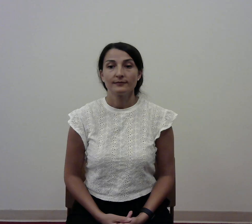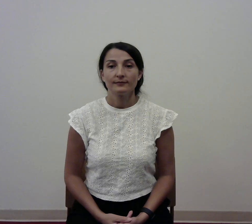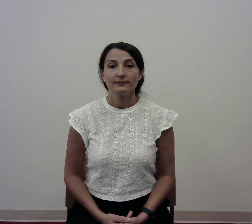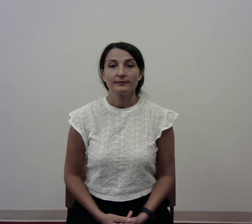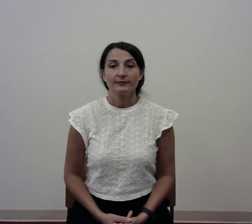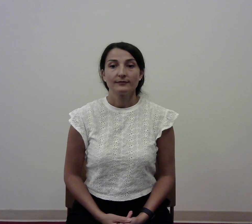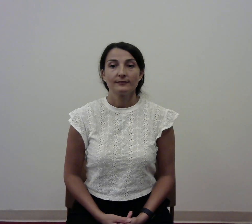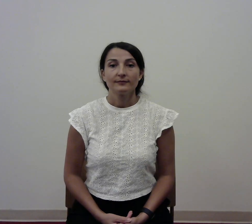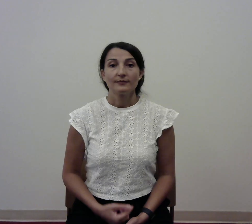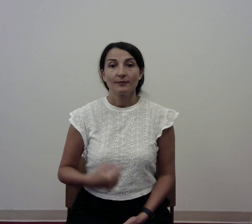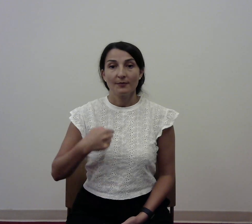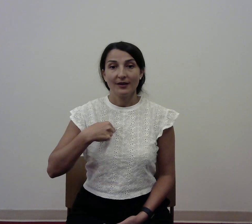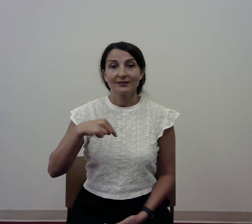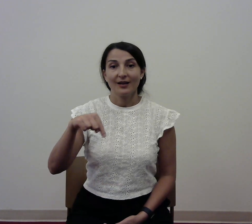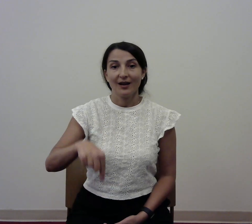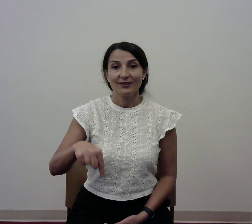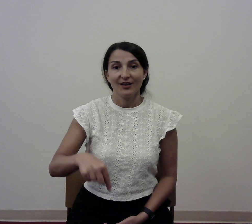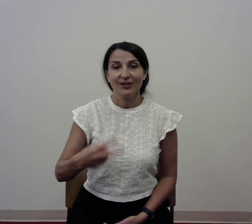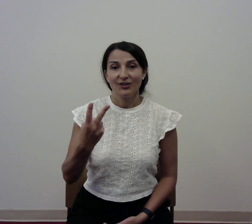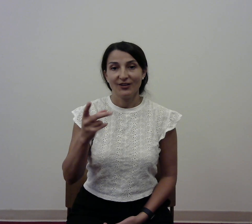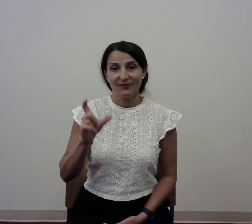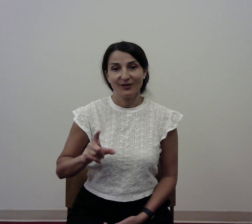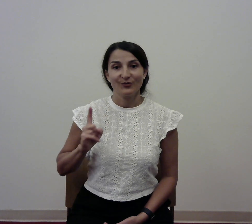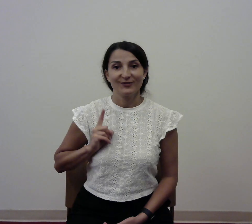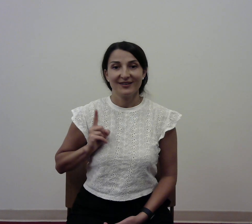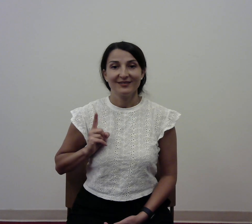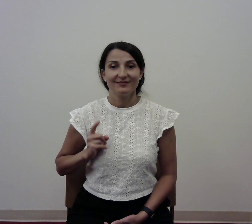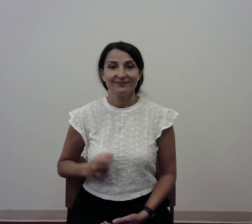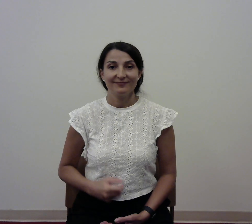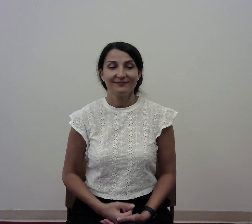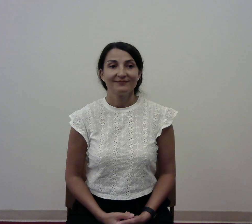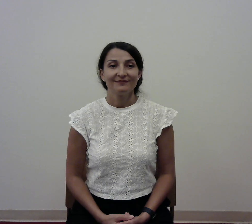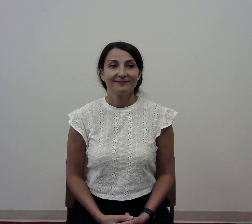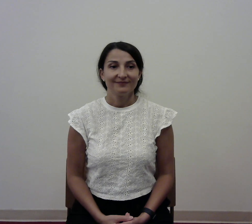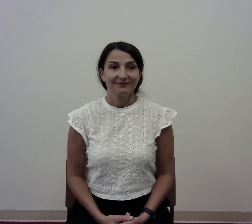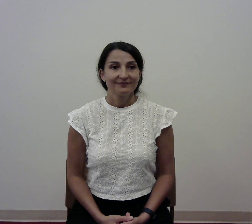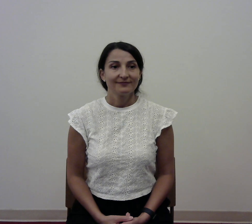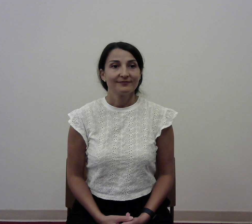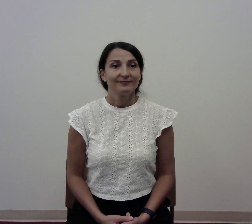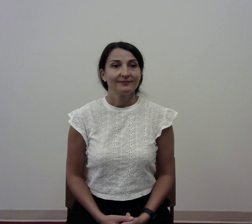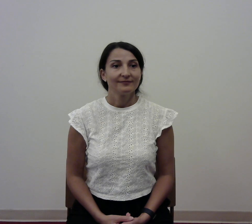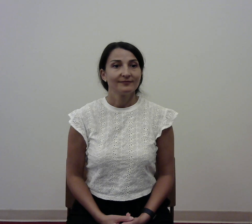Məni aşağıda 2 nəfər gözləyir